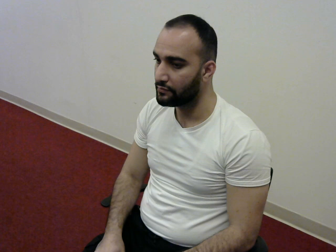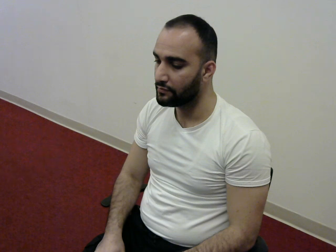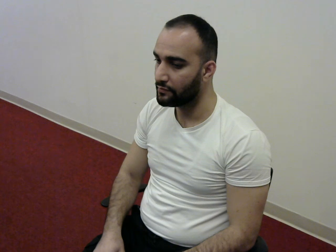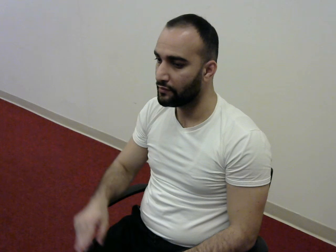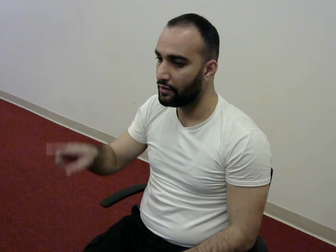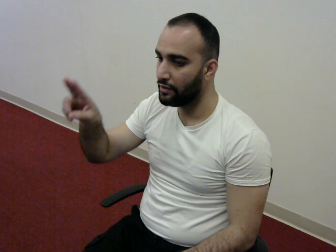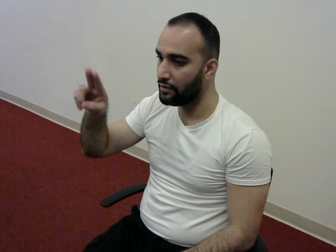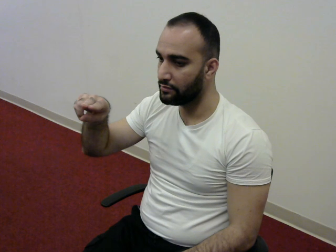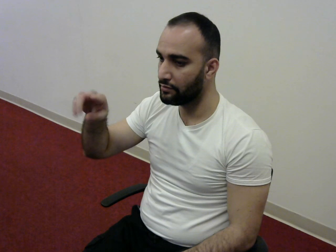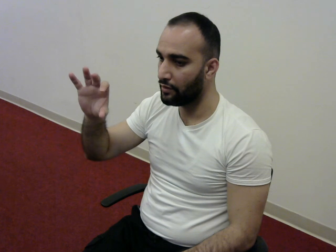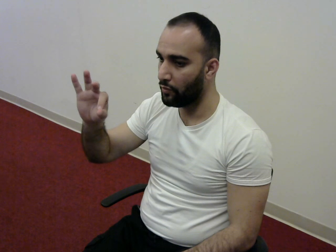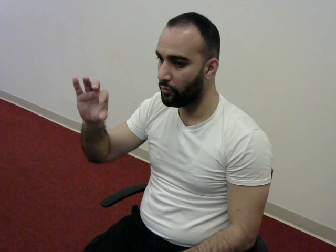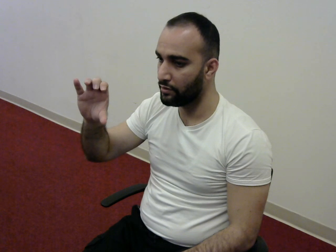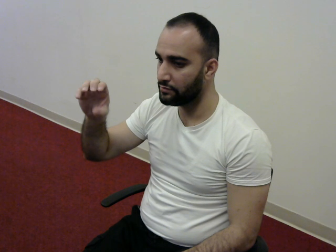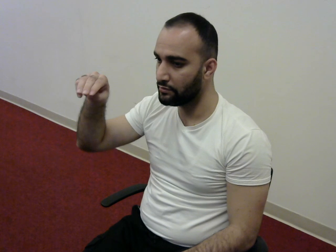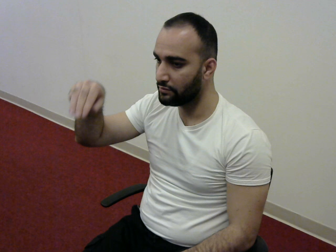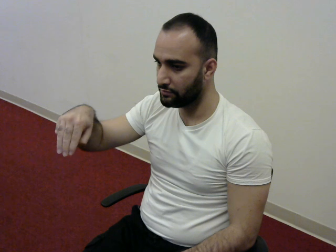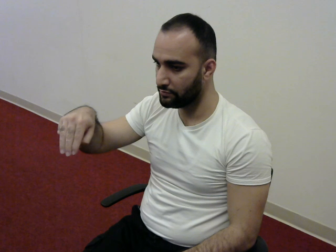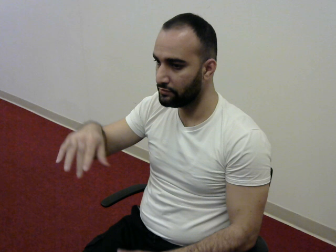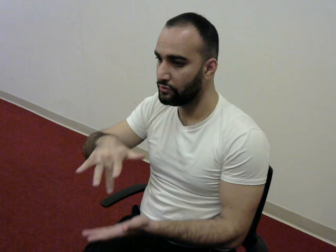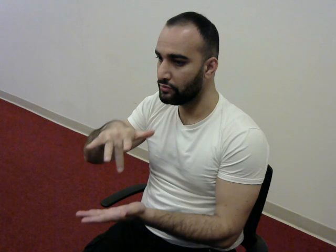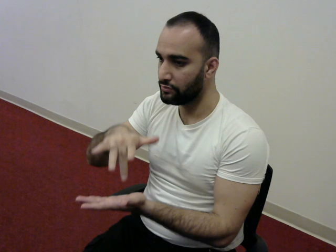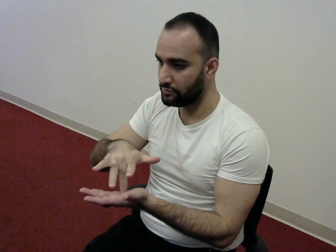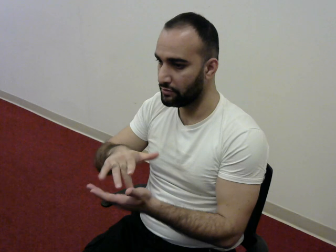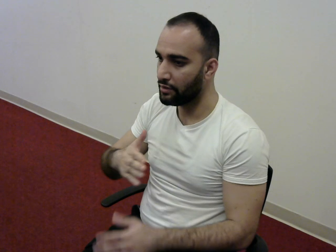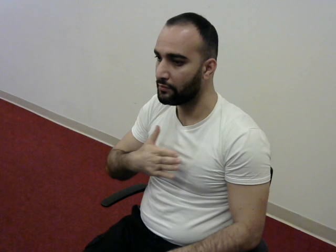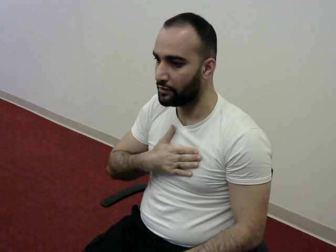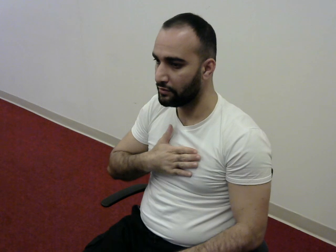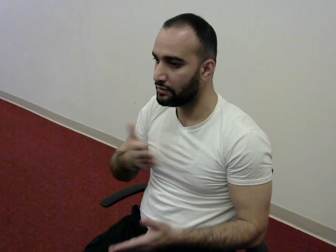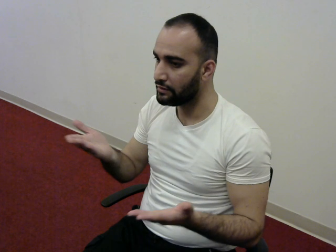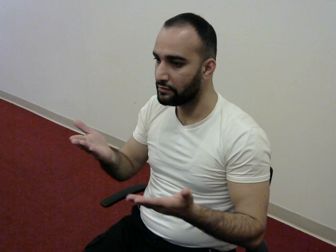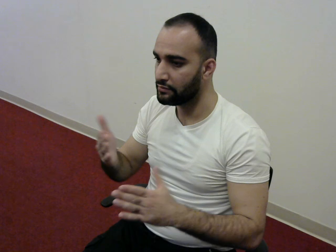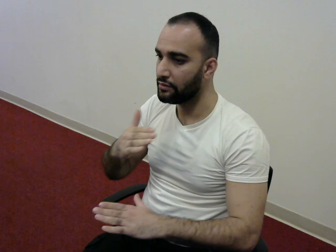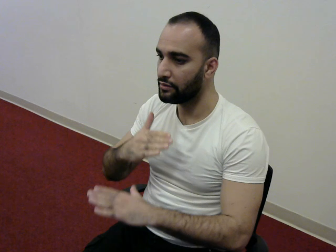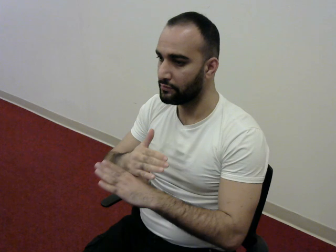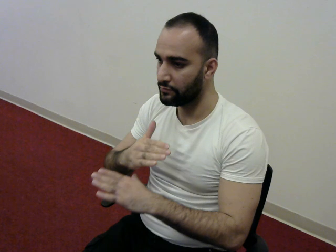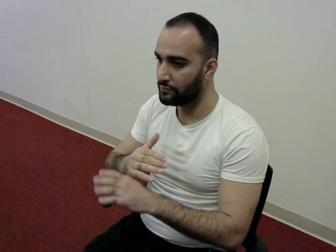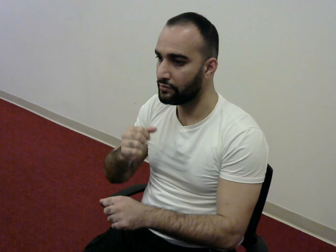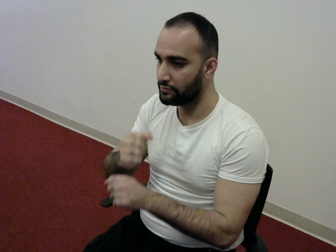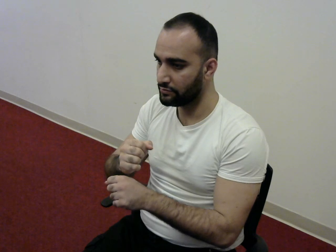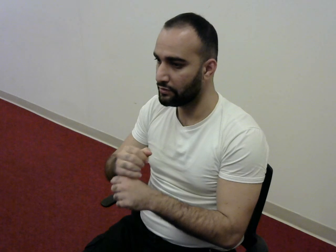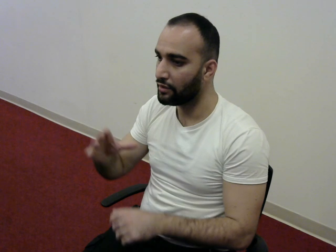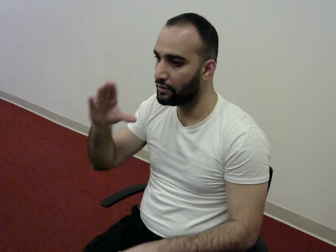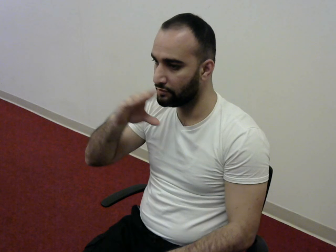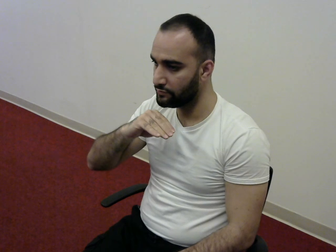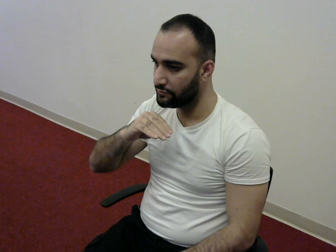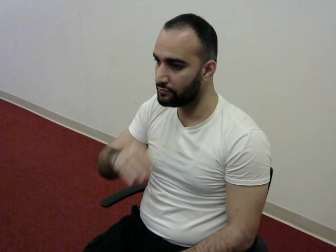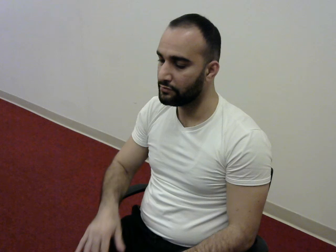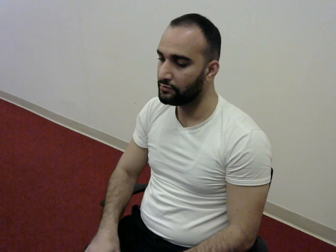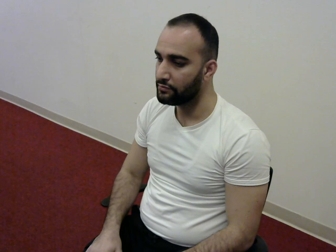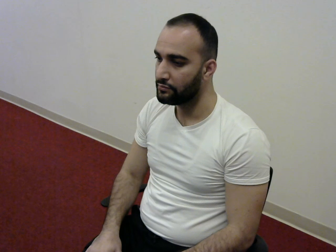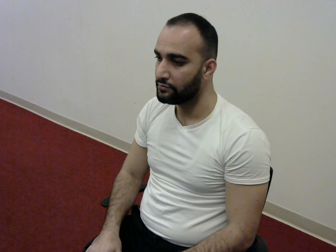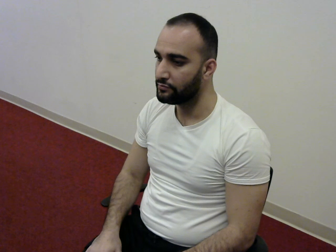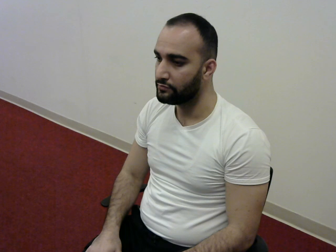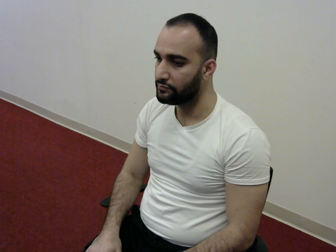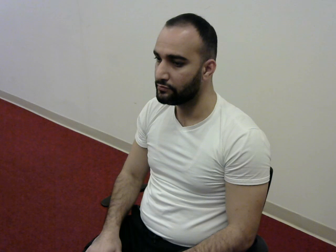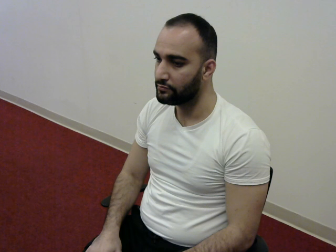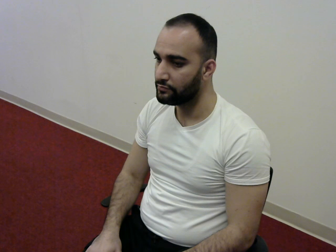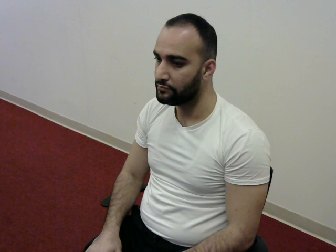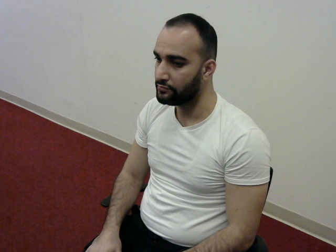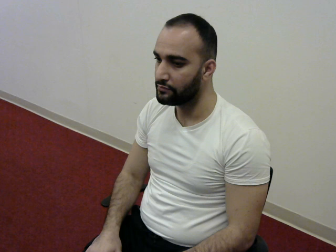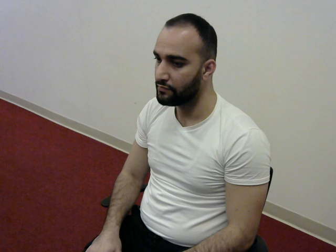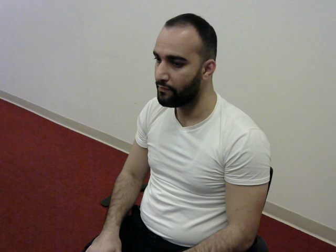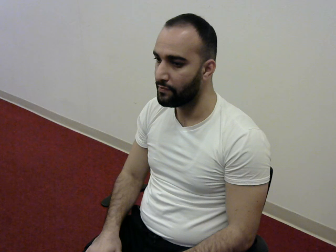DOST Mərkəzləri mənə necə kömək edə bilər?